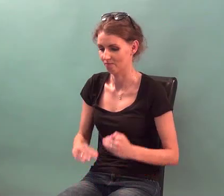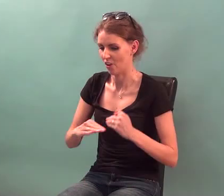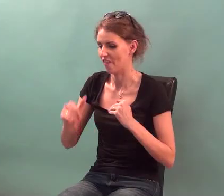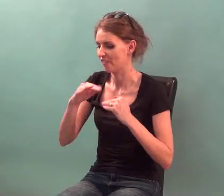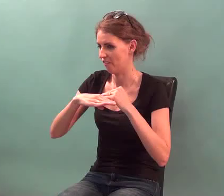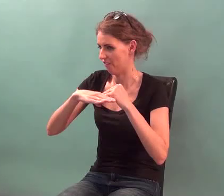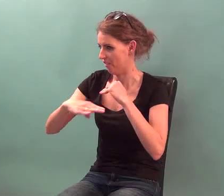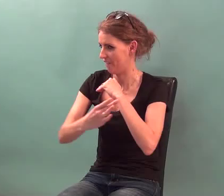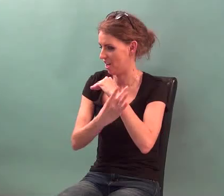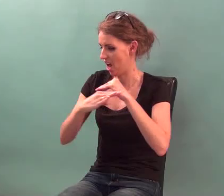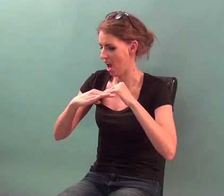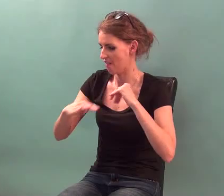Łąka, płaski teren.